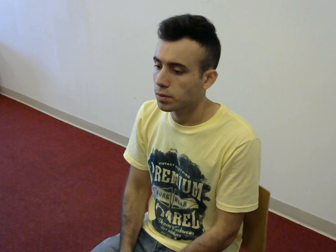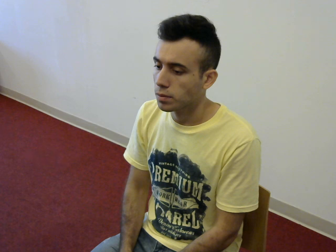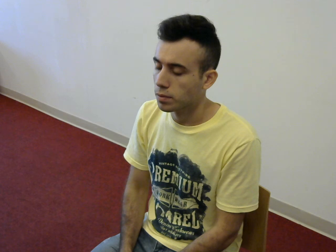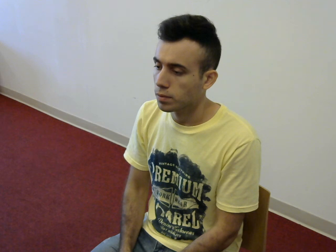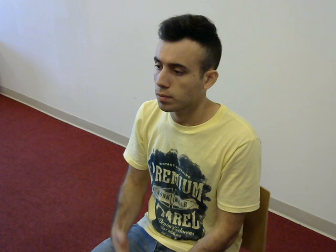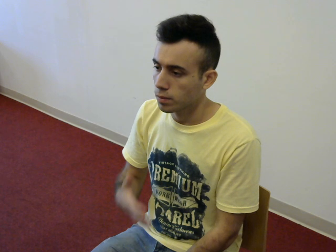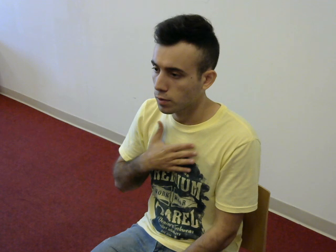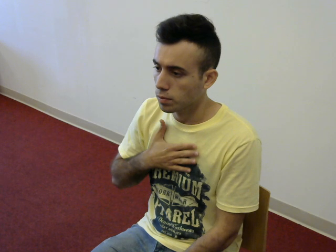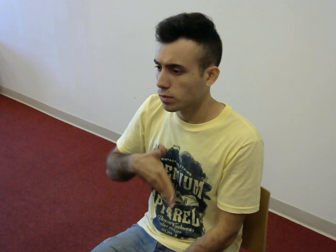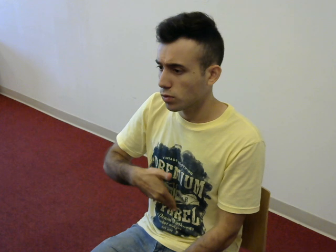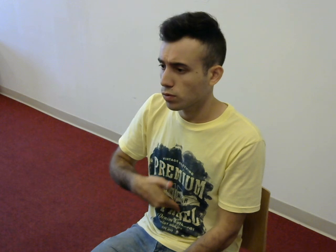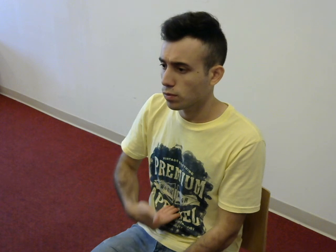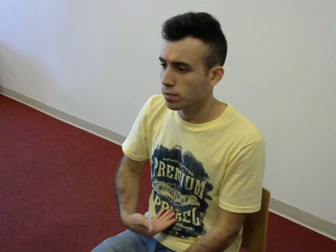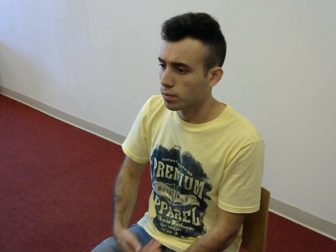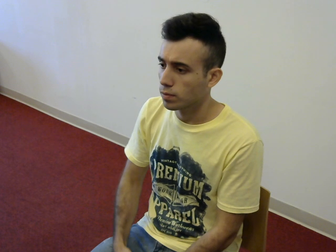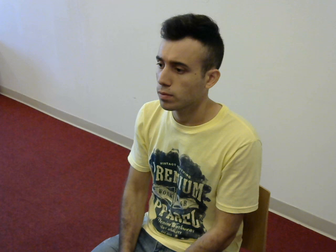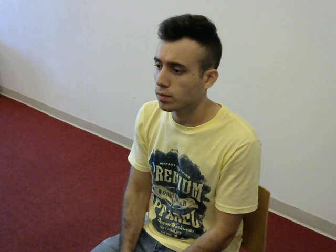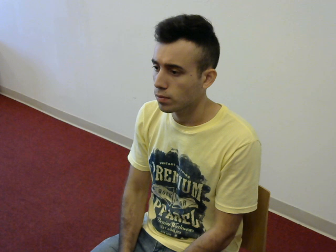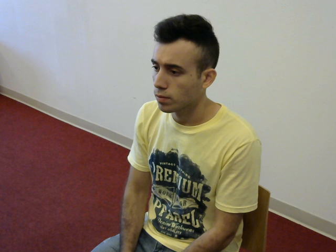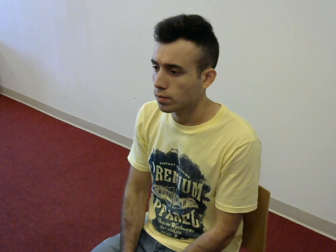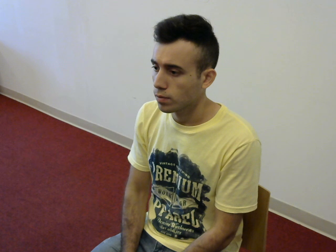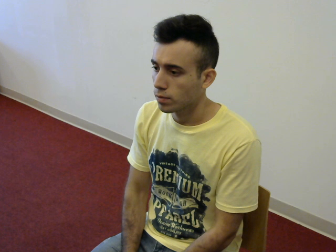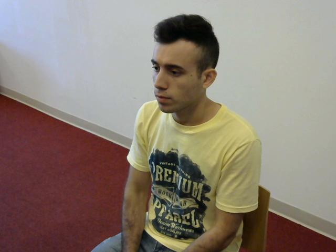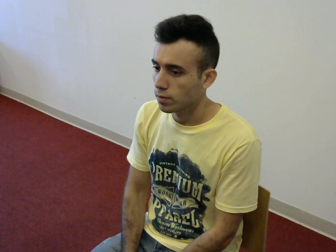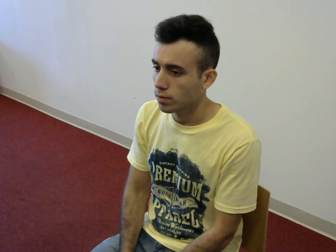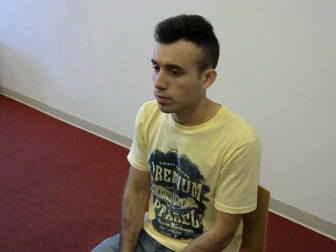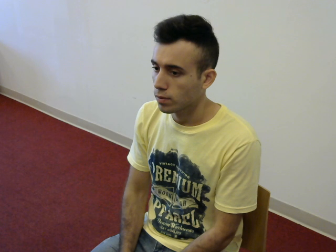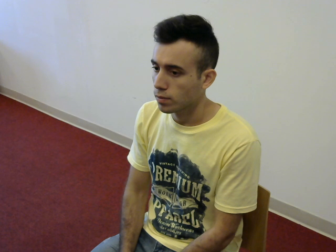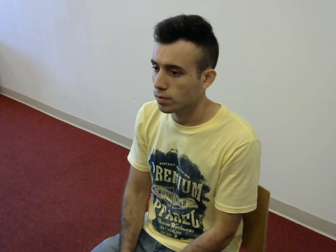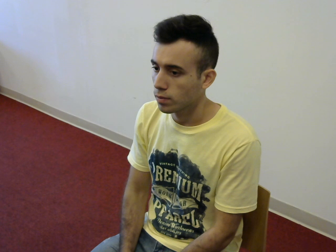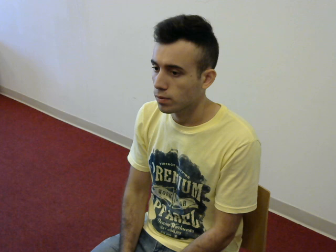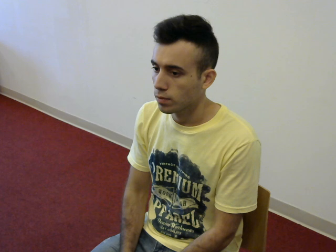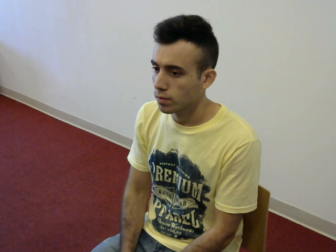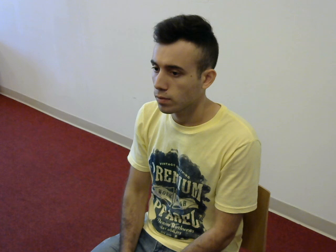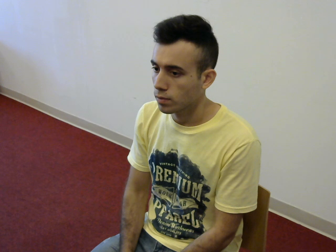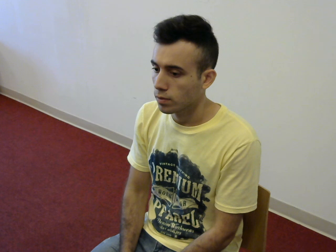Mən acam